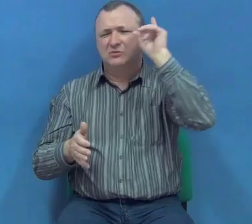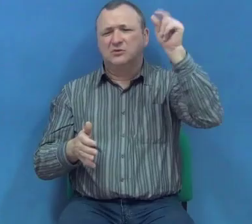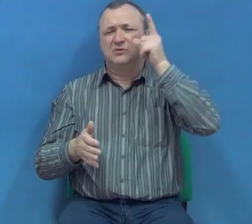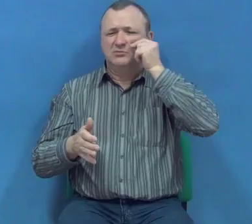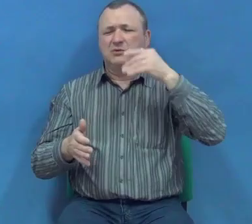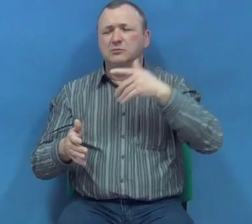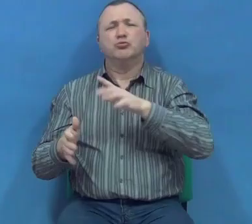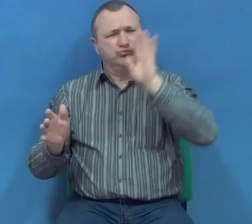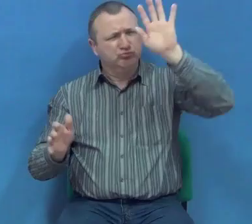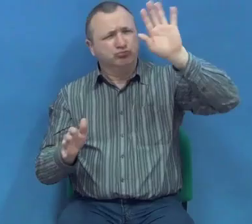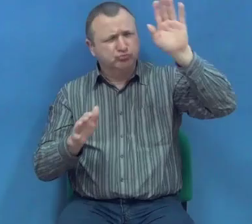Wszyscy się zgodzili.